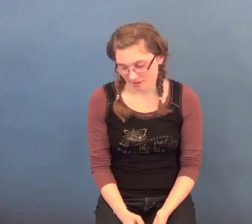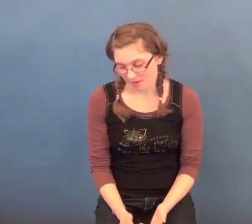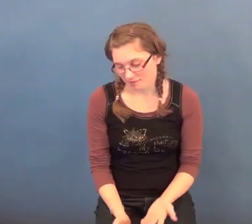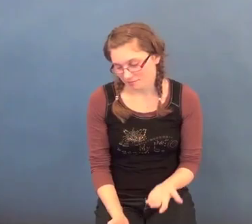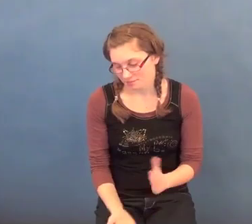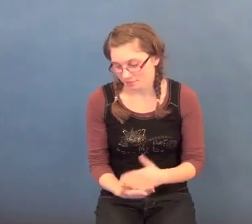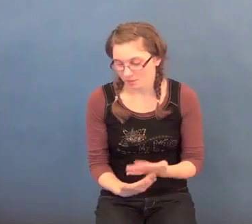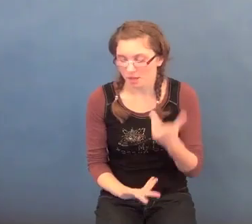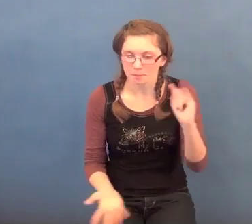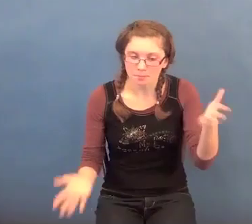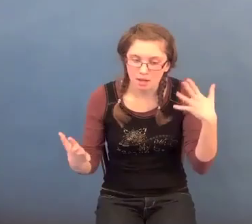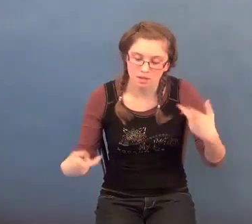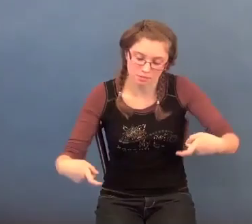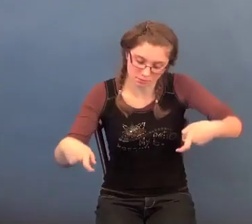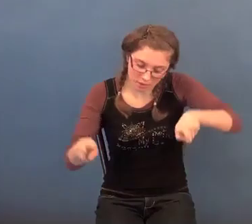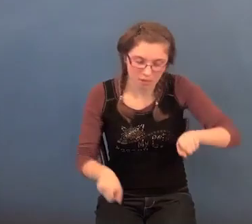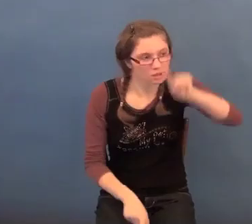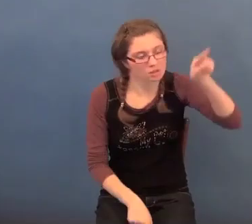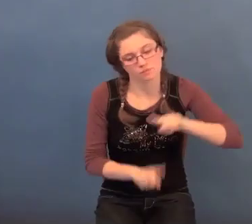Na przykład ktoś w parku siada na ławce, a ten okrągły znak mówi o tym, że nie wolno się bawić.